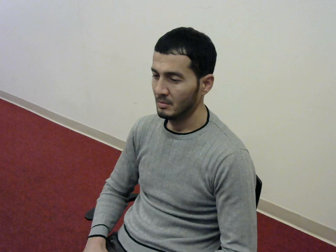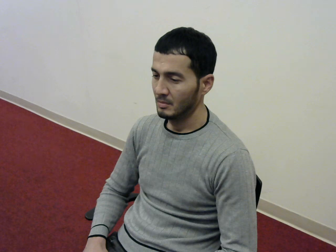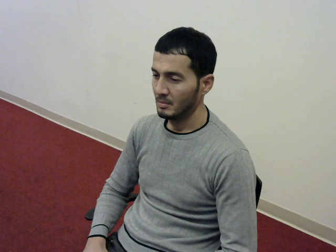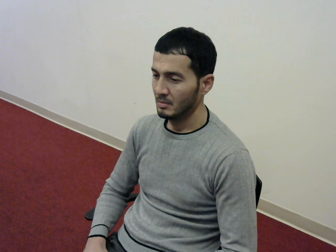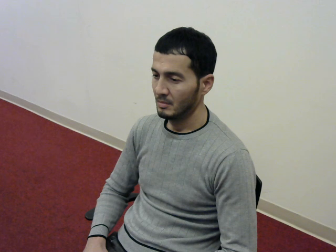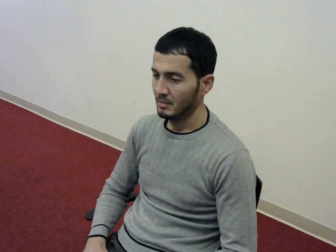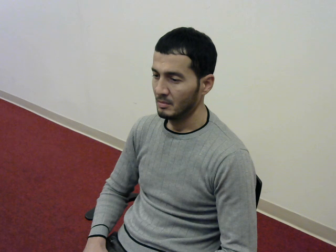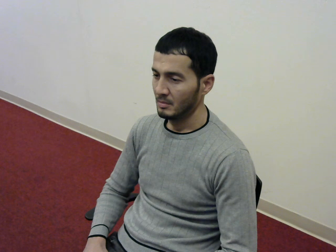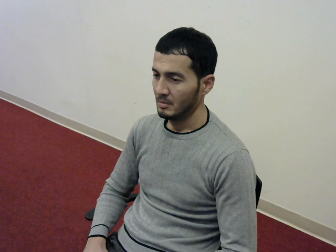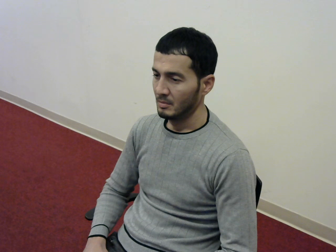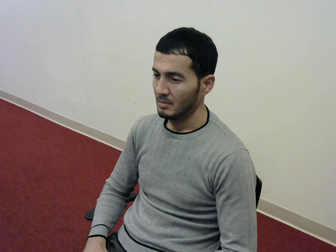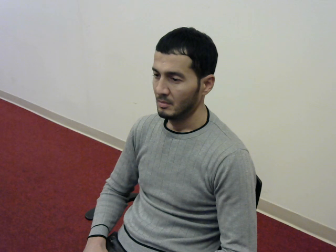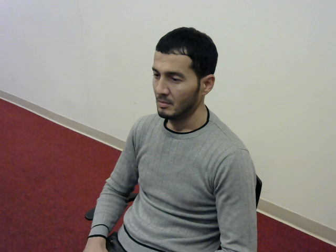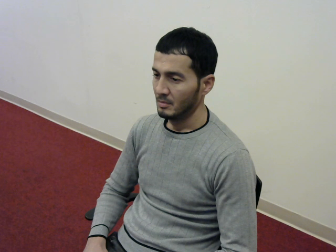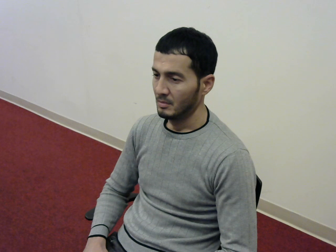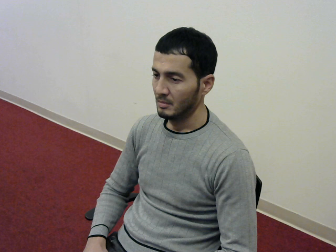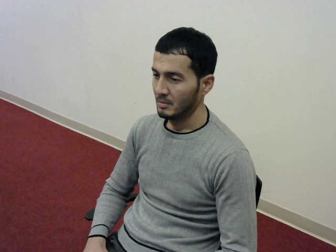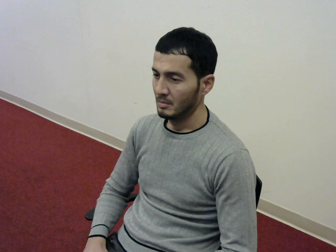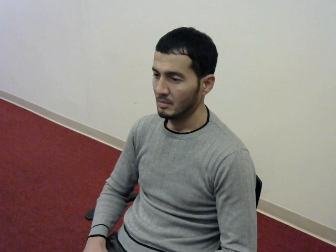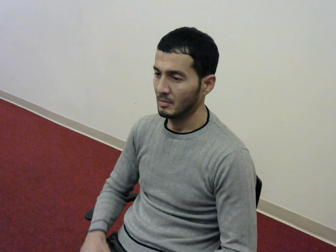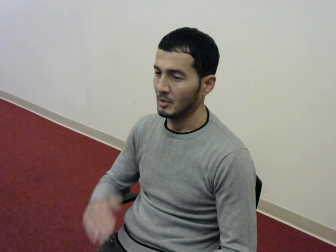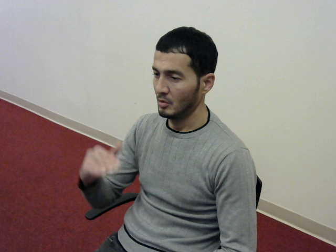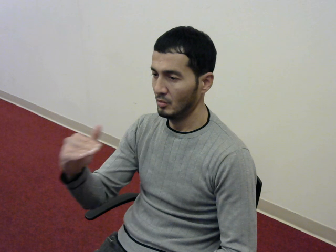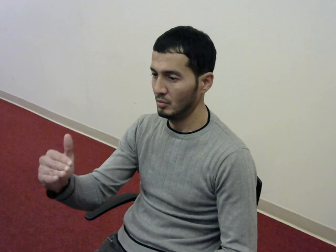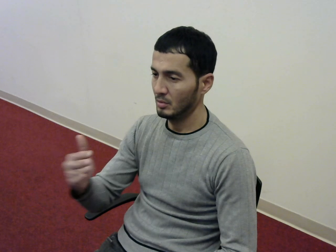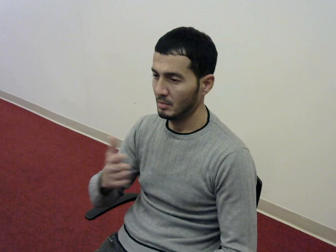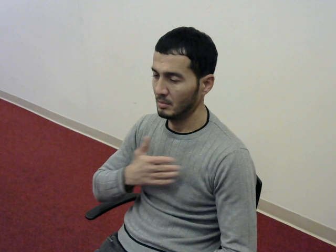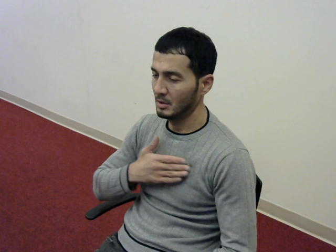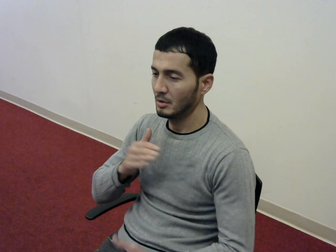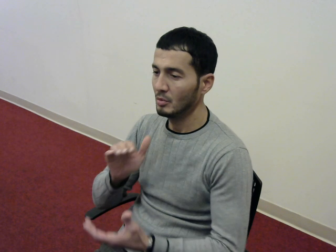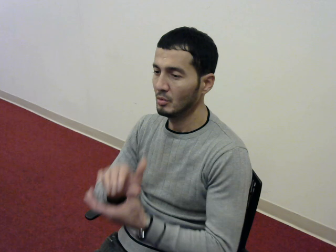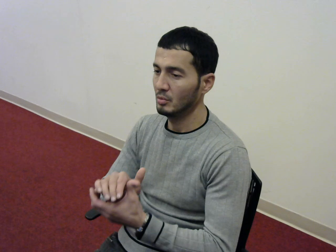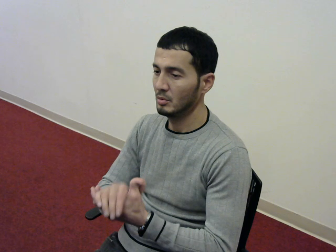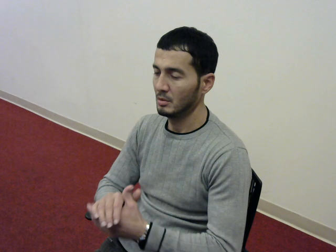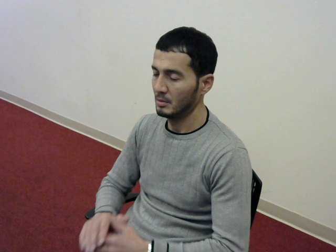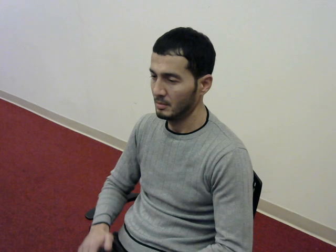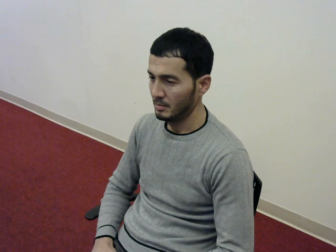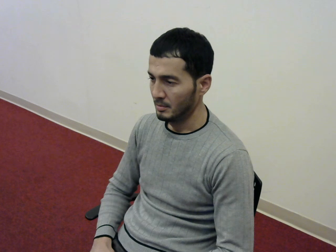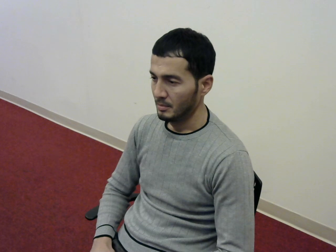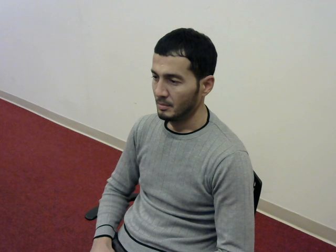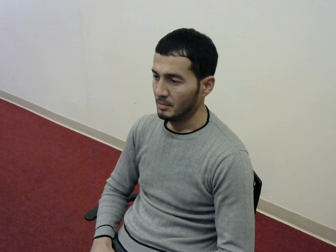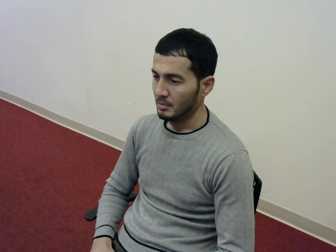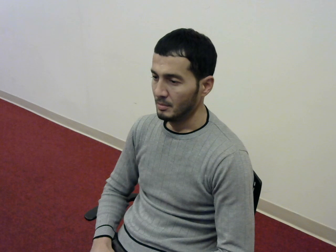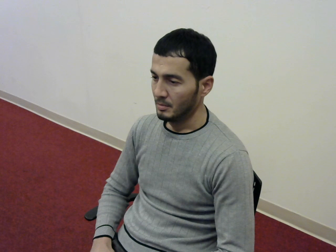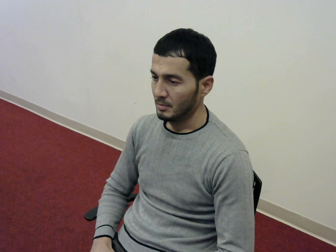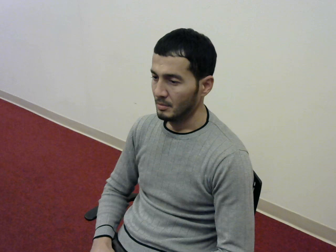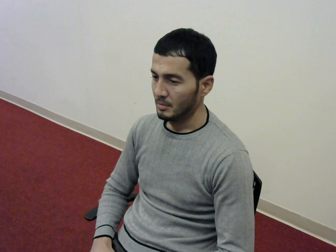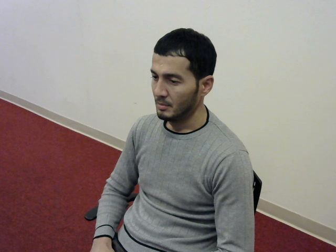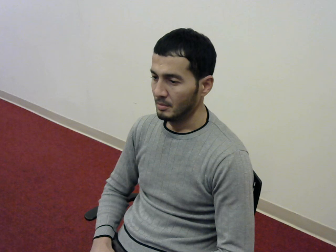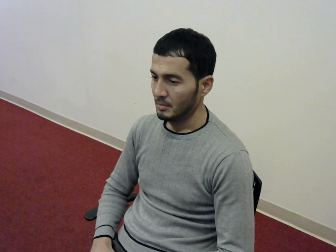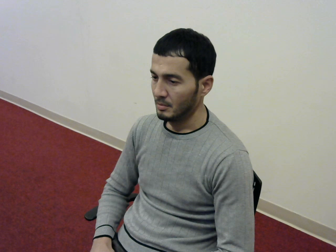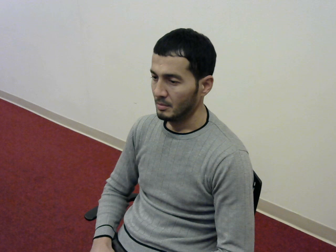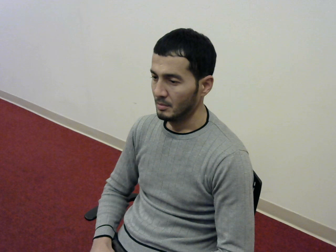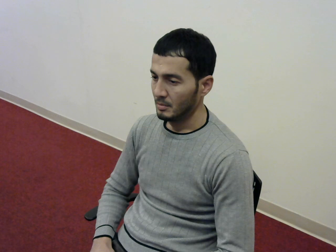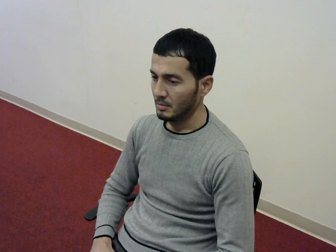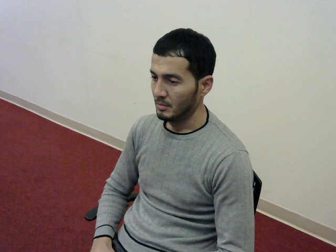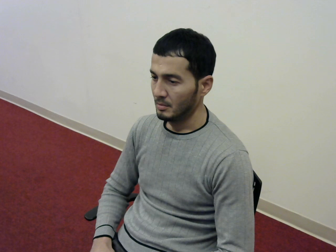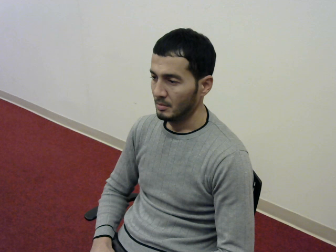Siz mənə tanış gəlirsiniz